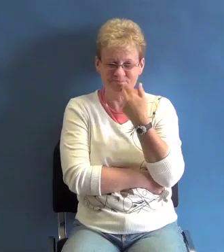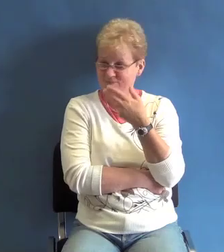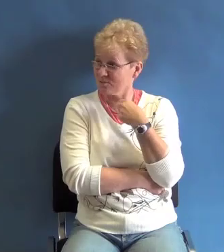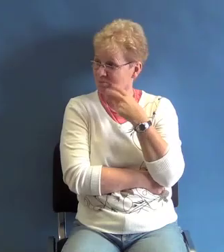Nic tam nie ma.